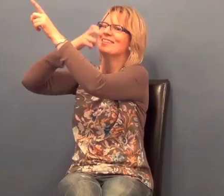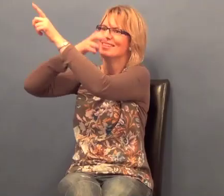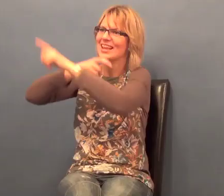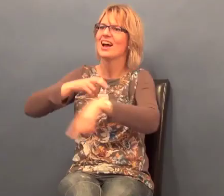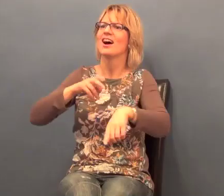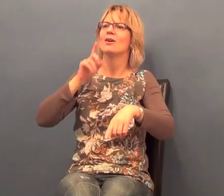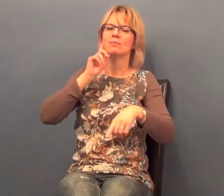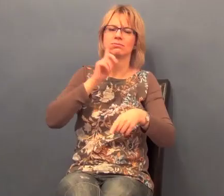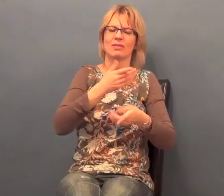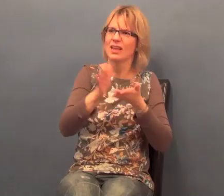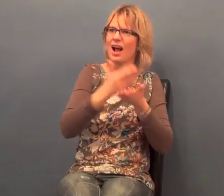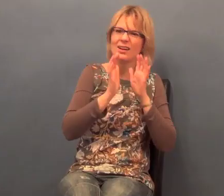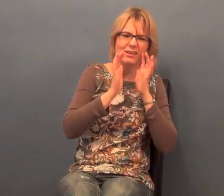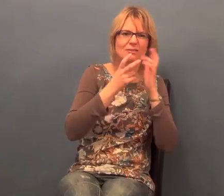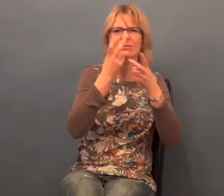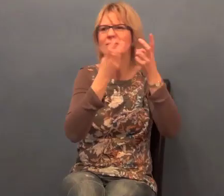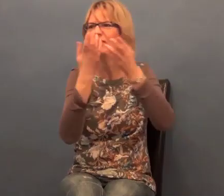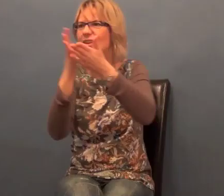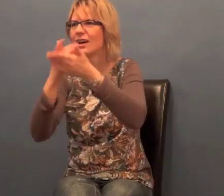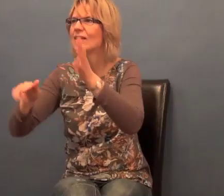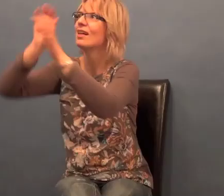Chłopiec nadal nawołuje żaby, a pies skacze pod drzewem.